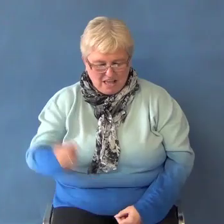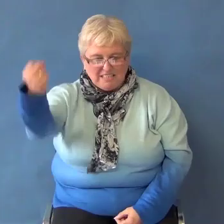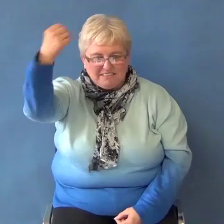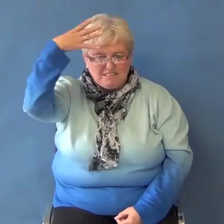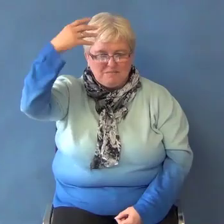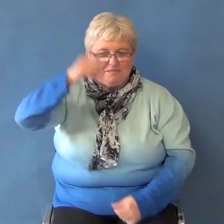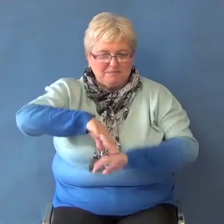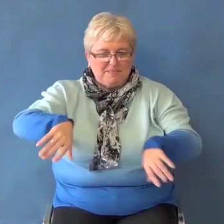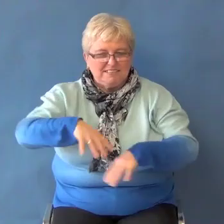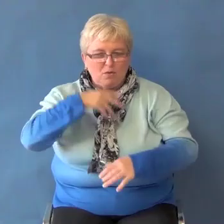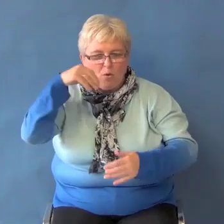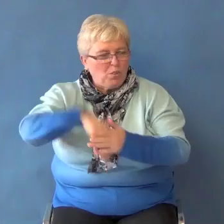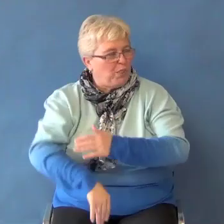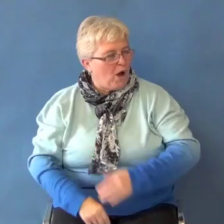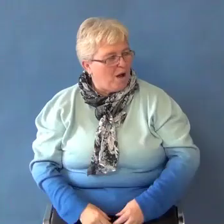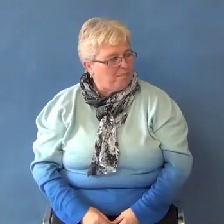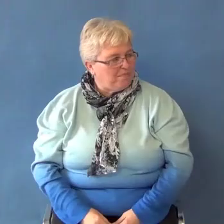Opalanie, pływanie i utonięcie.